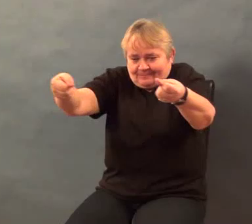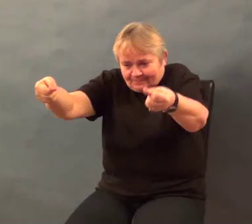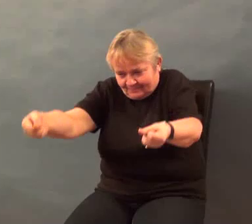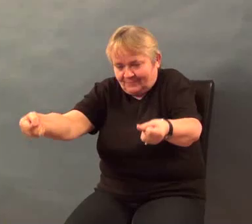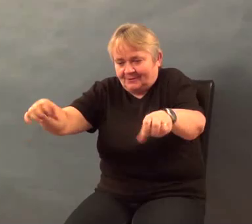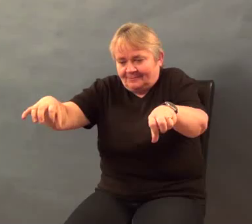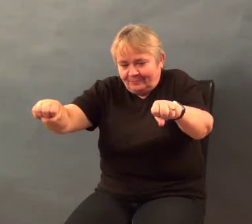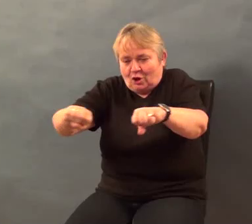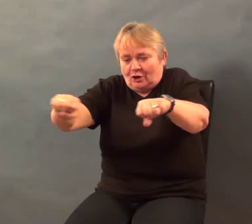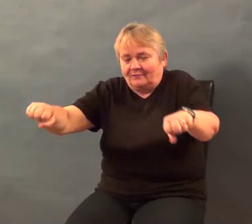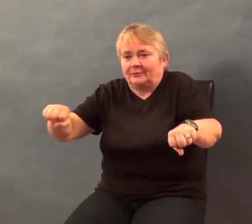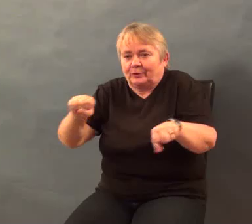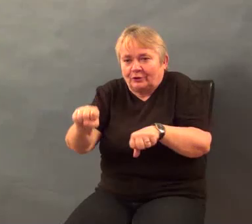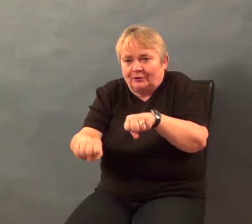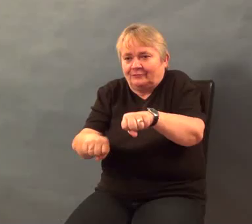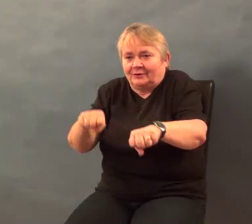Odjeżdża na rowerze.